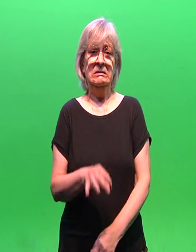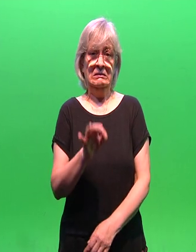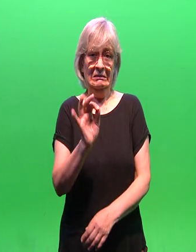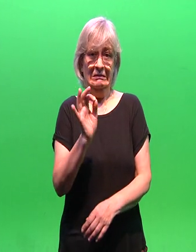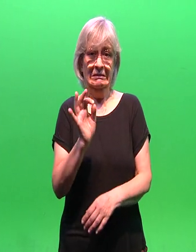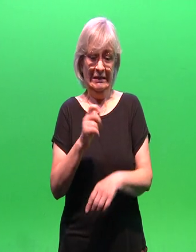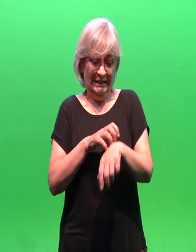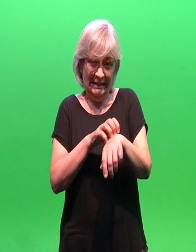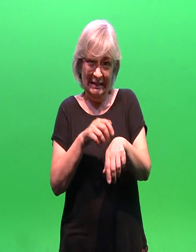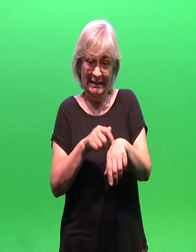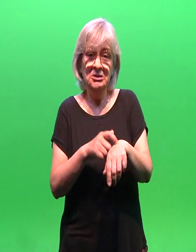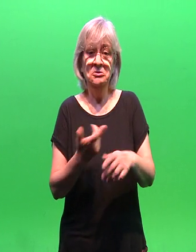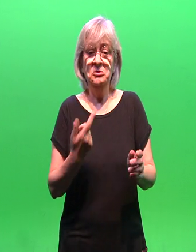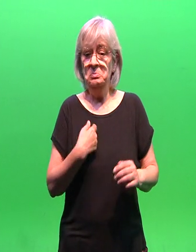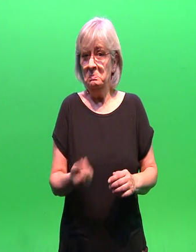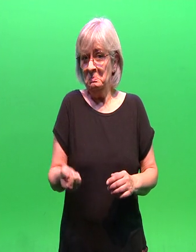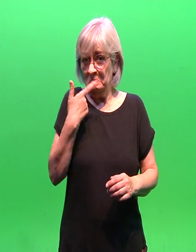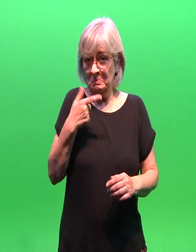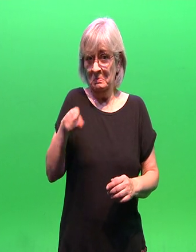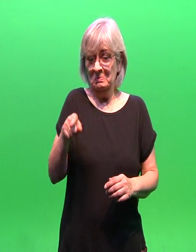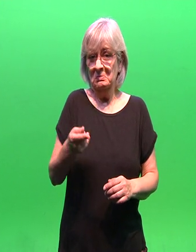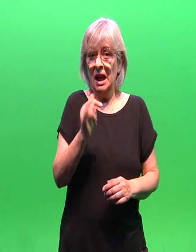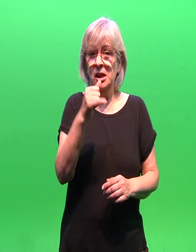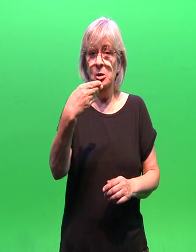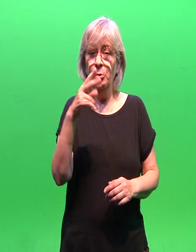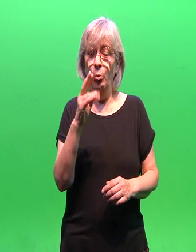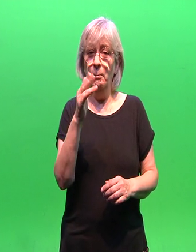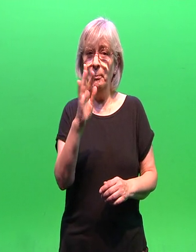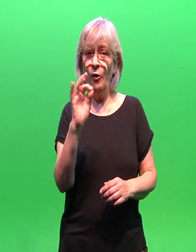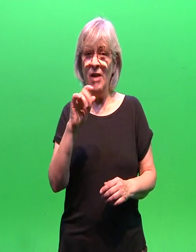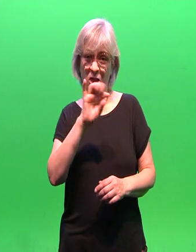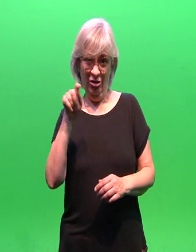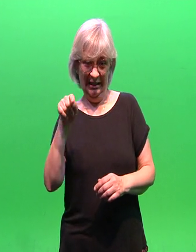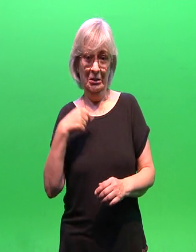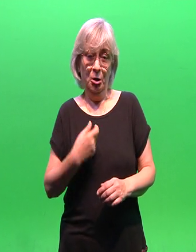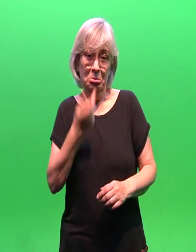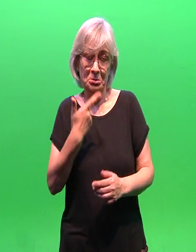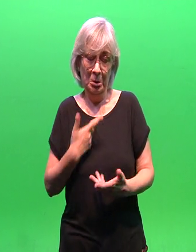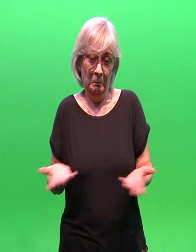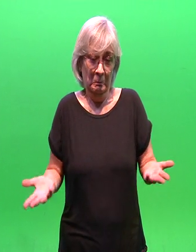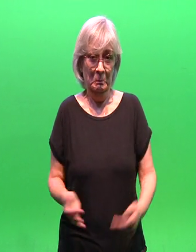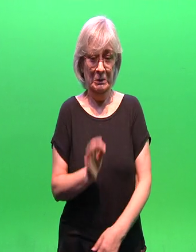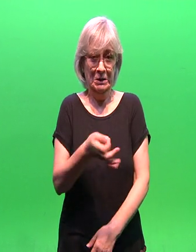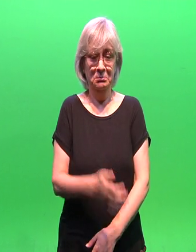Sí, em pica la taca i em prenc una pastilla, ibuprofèn, em prenc aquesta pastilla i em va bé, sí.